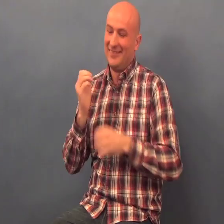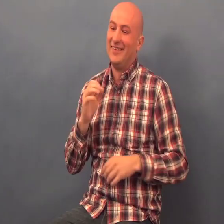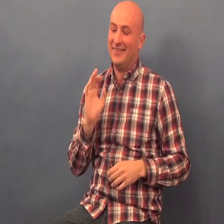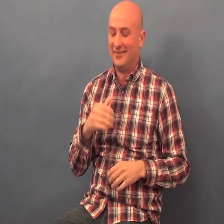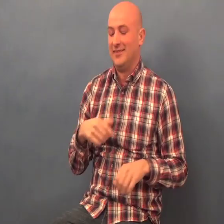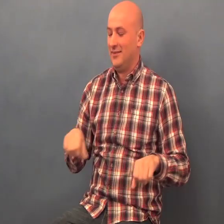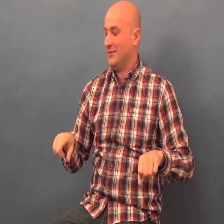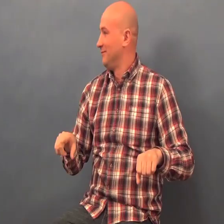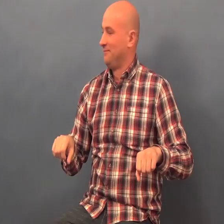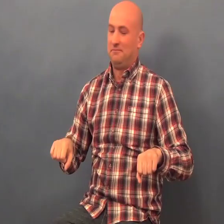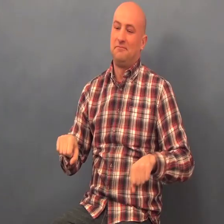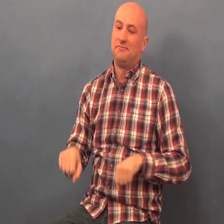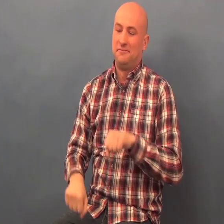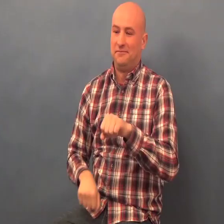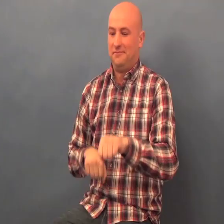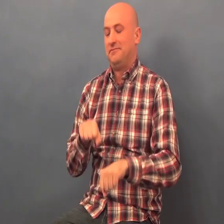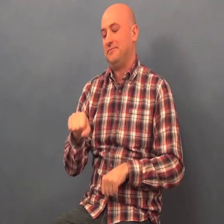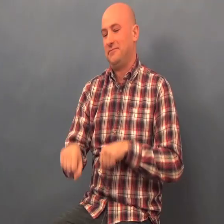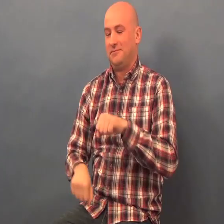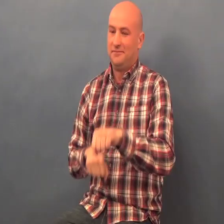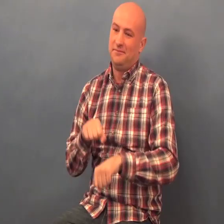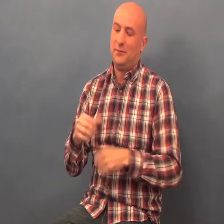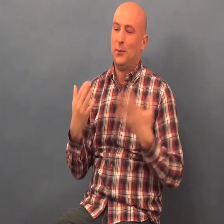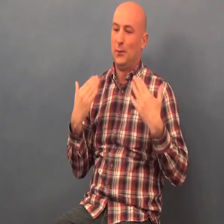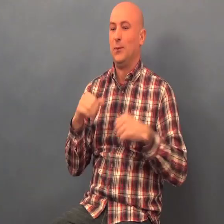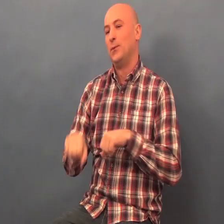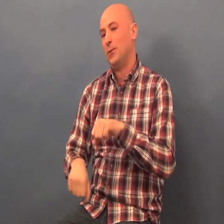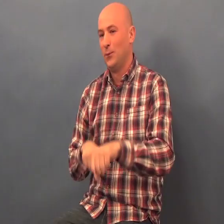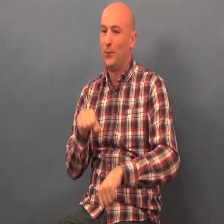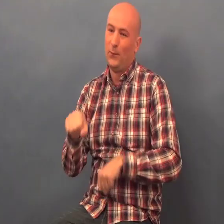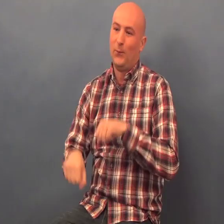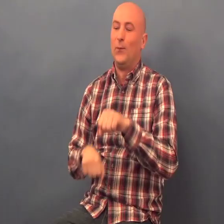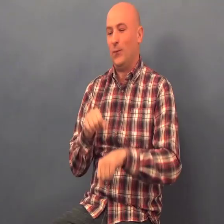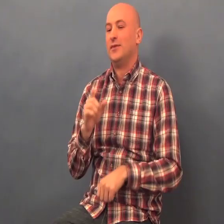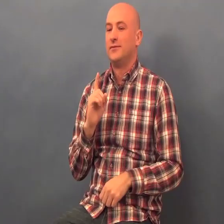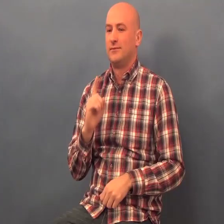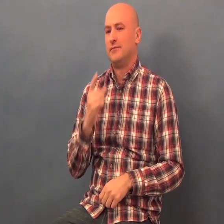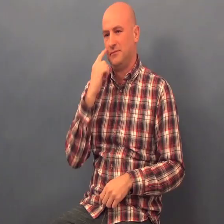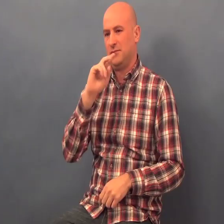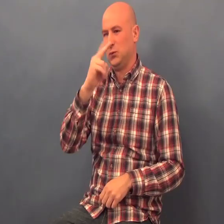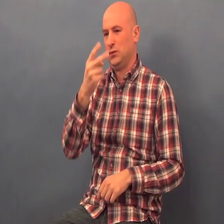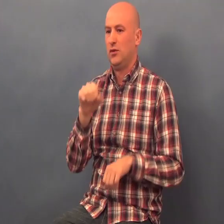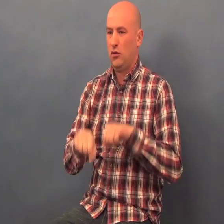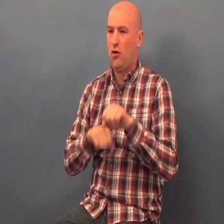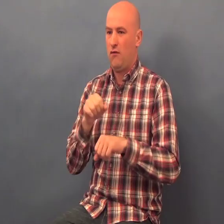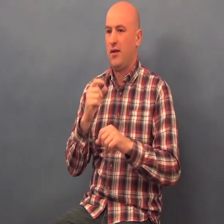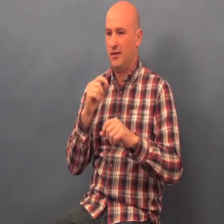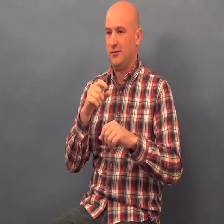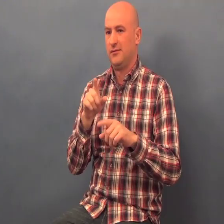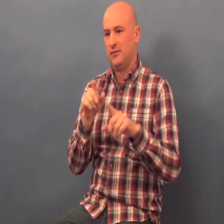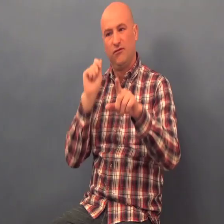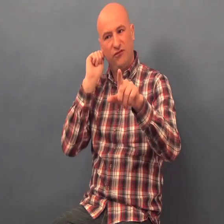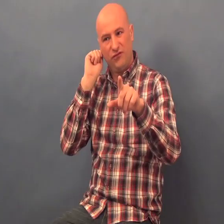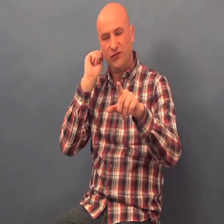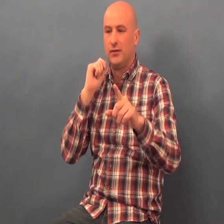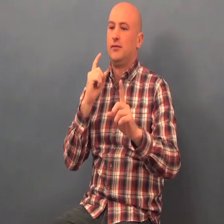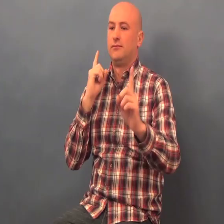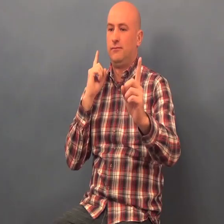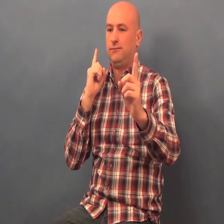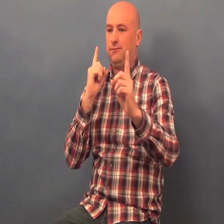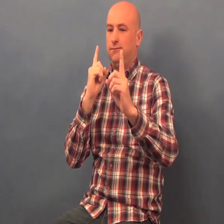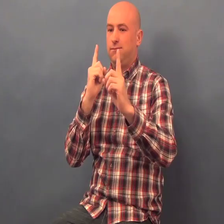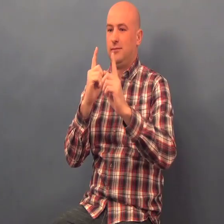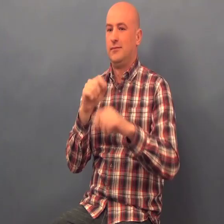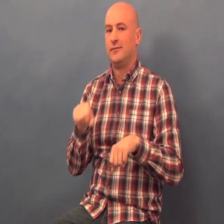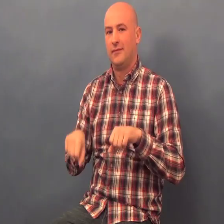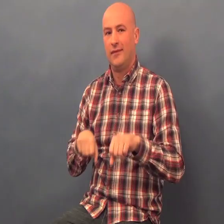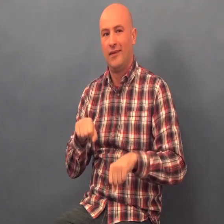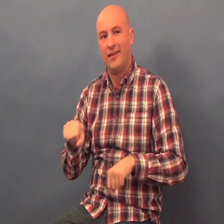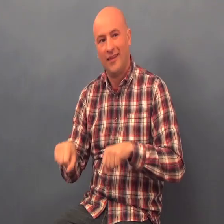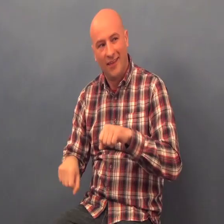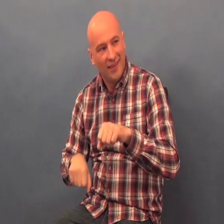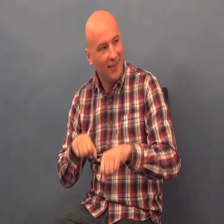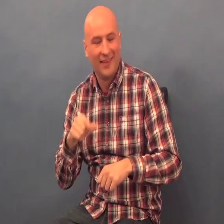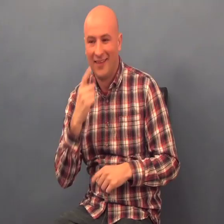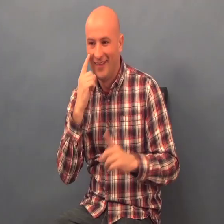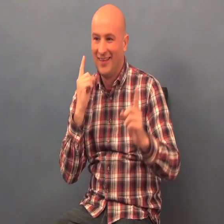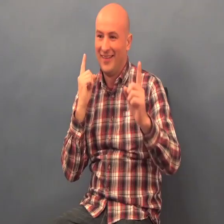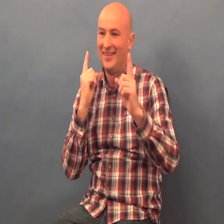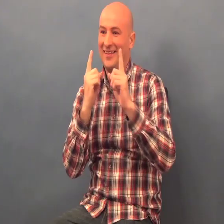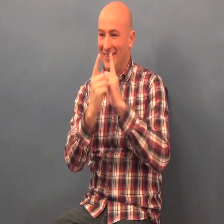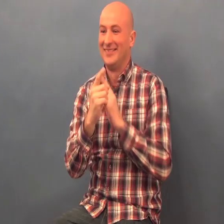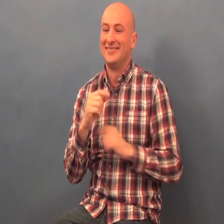Chłopak na rowerze patrzy za siebie, odjeżdża. Z naprzeciwka mija go dziewczyna na rowerze.